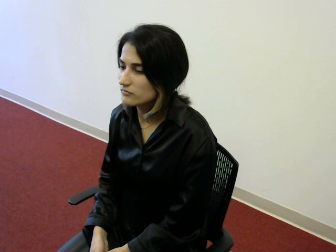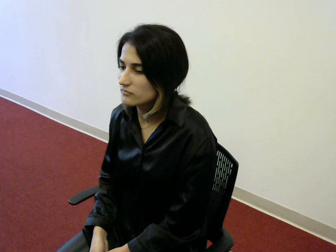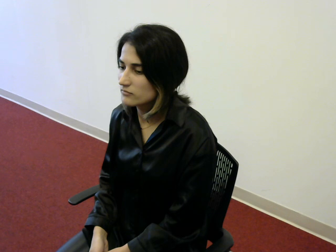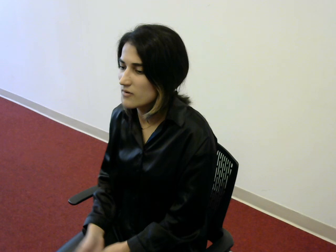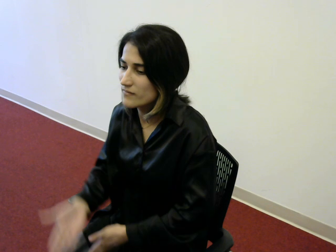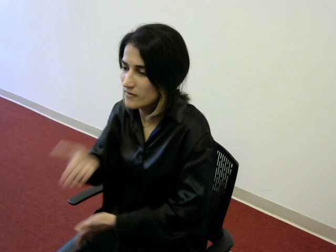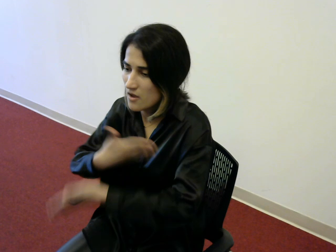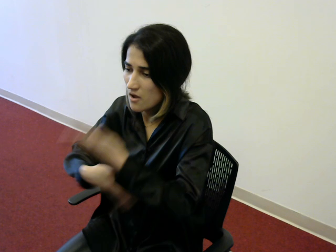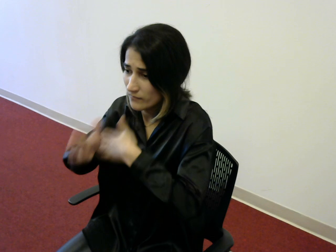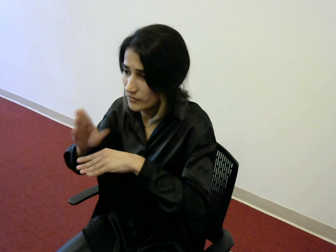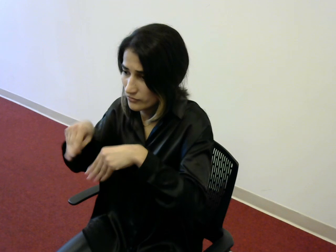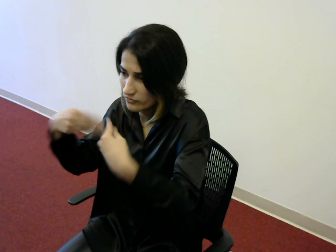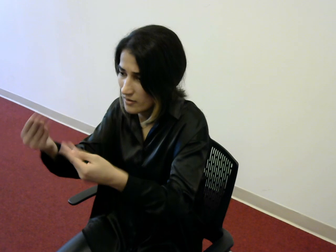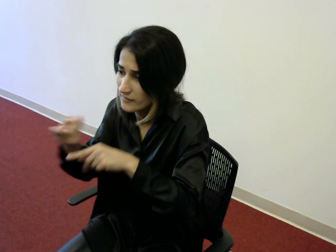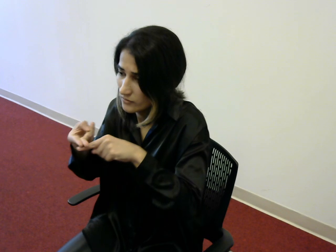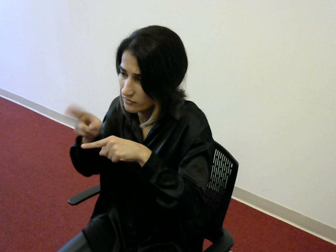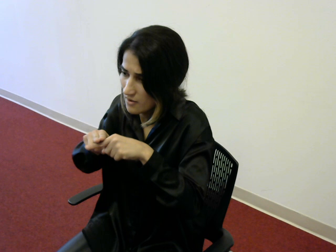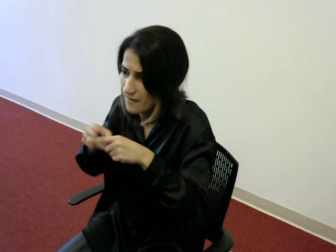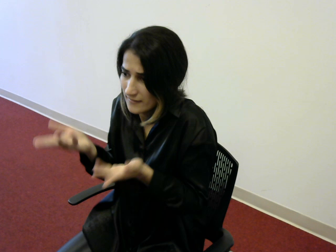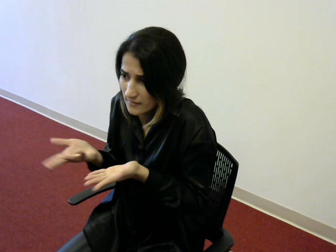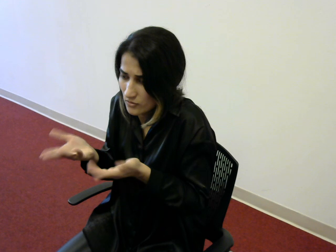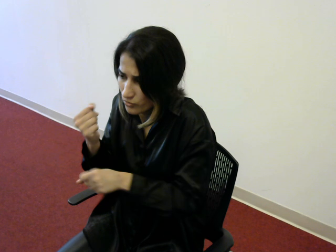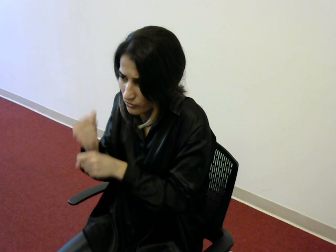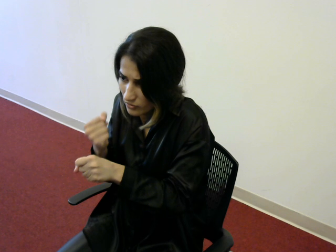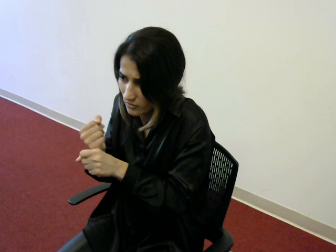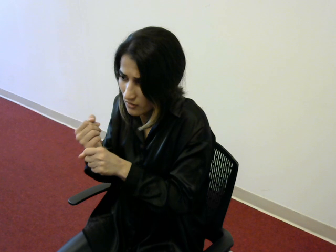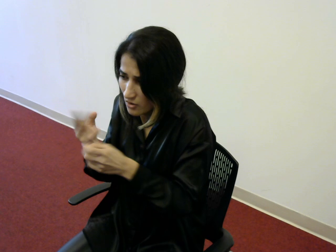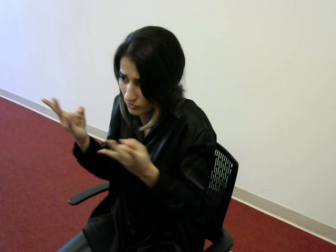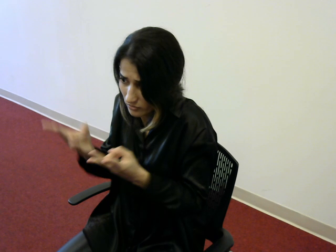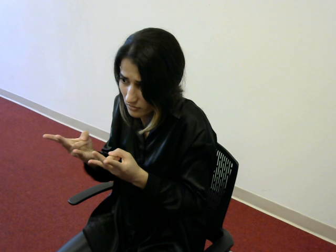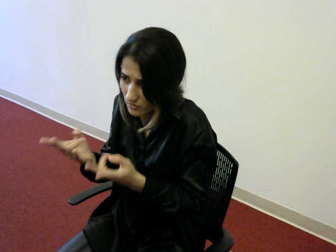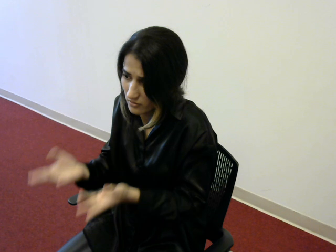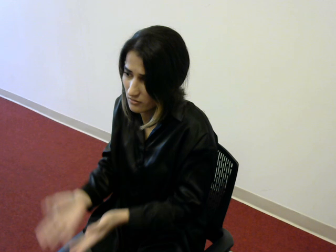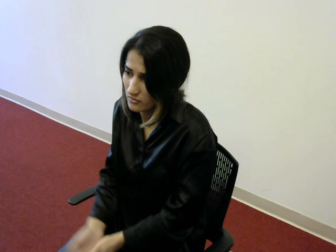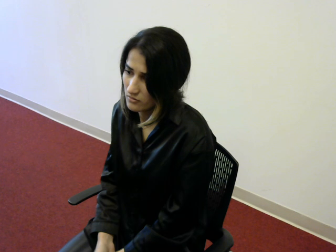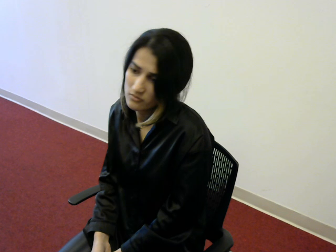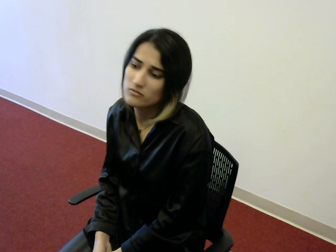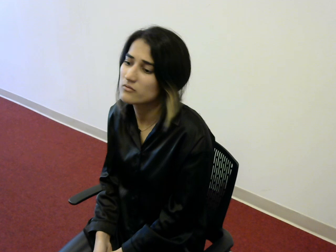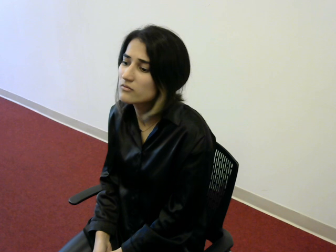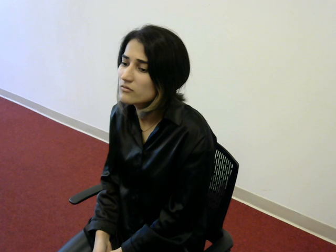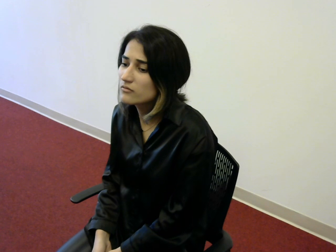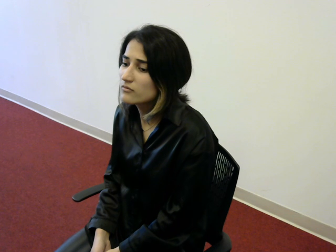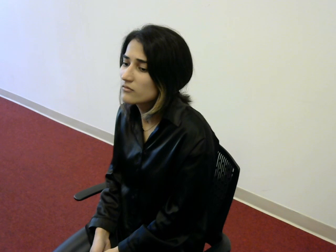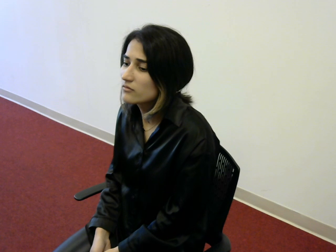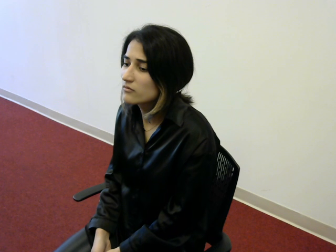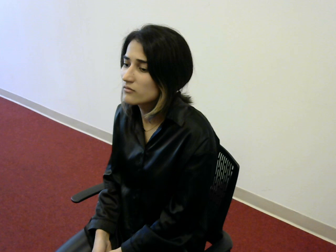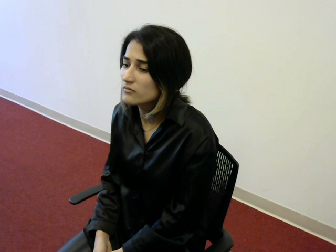Əlilliyin təyin olunması üçün nə etmək lazımdır?